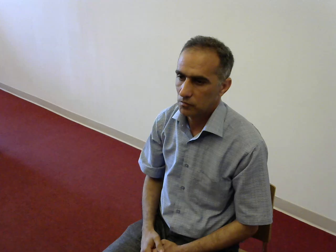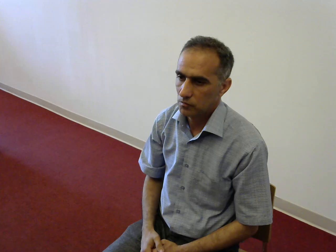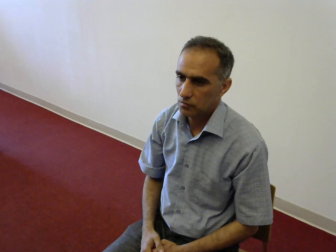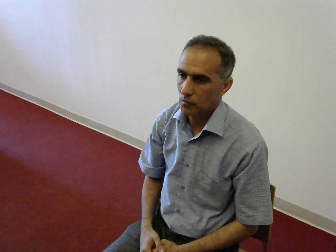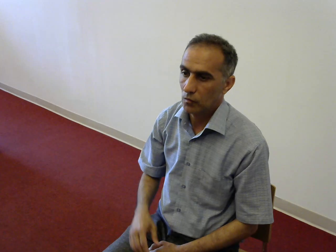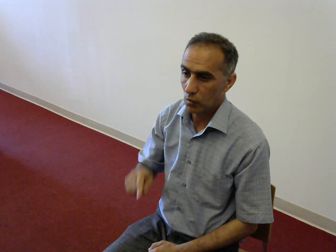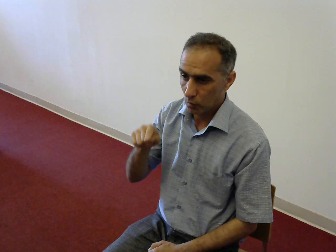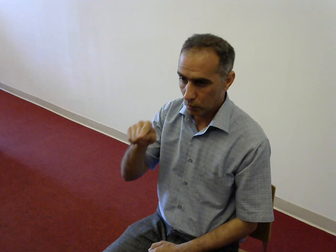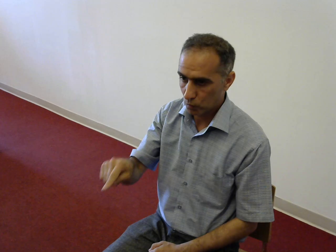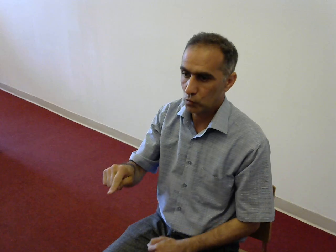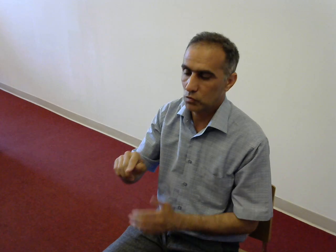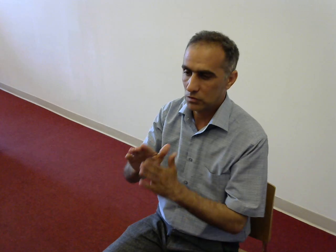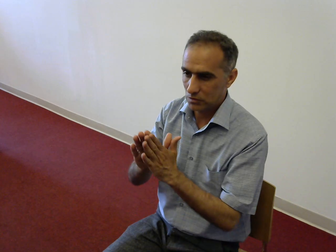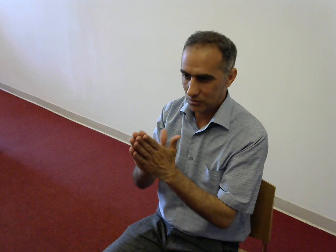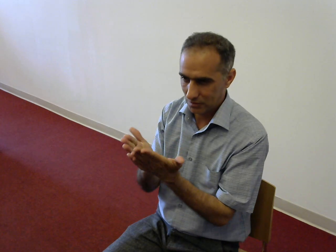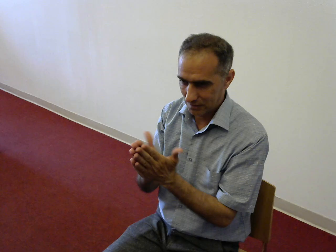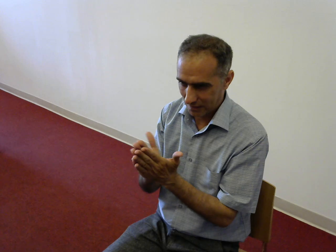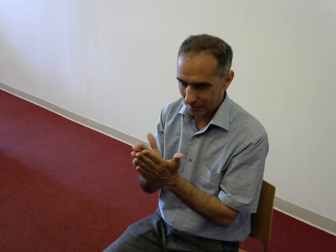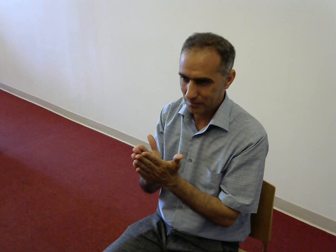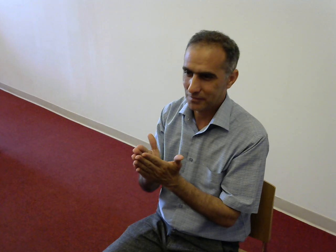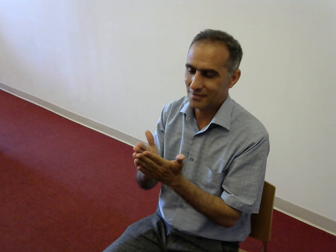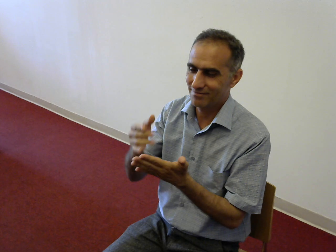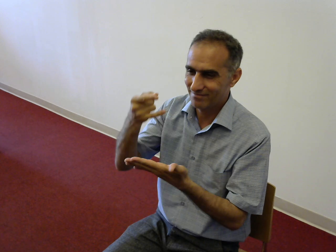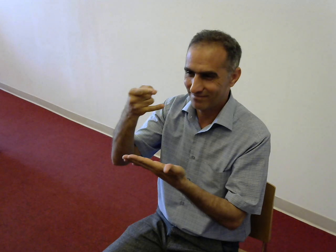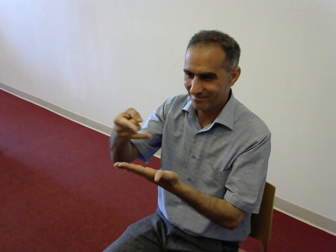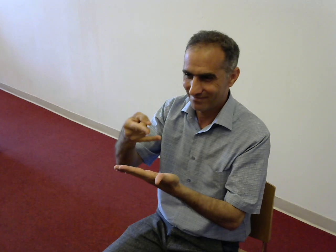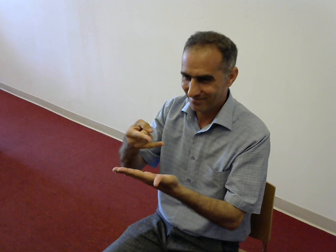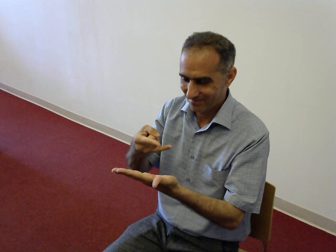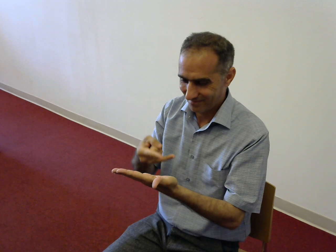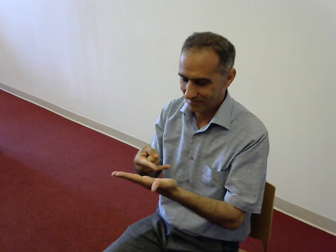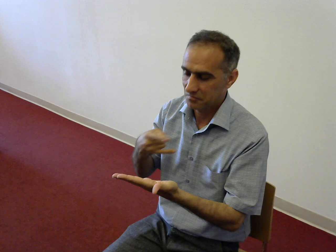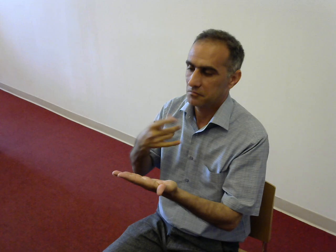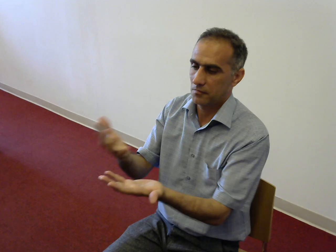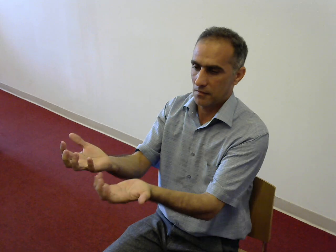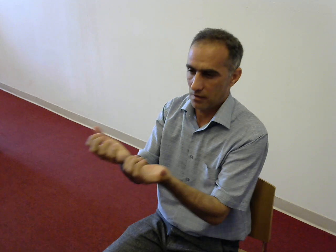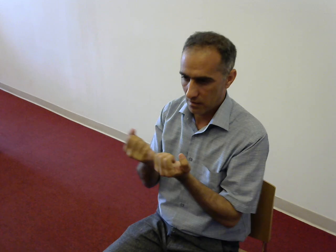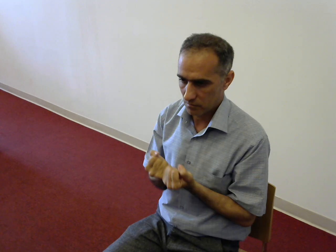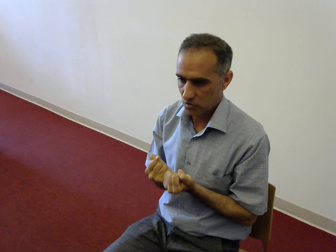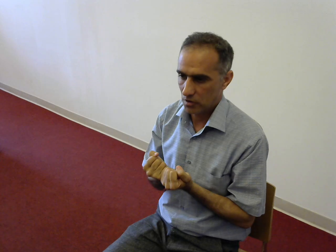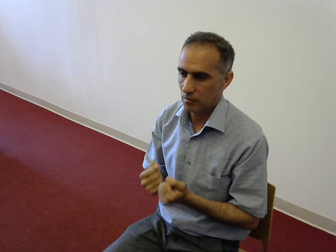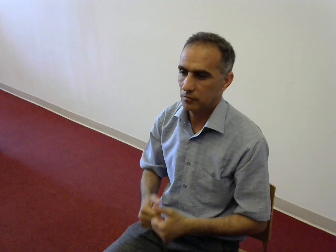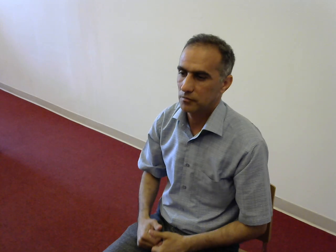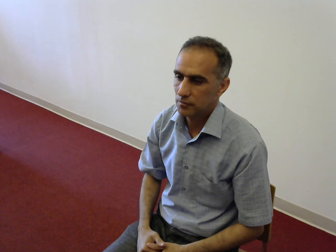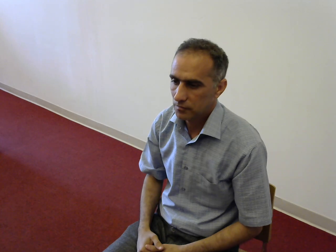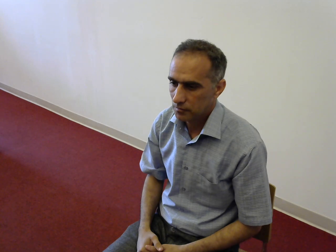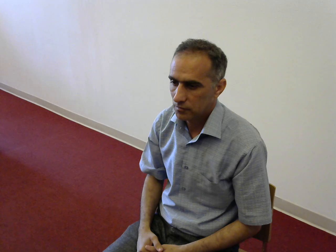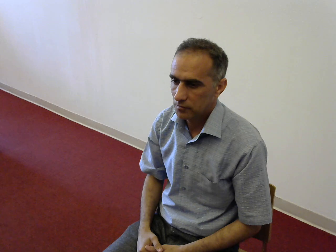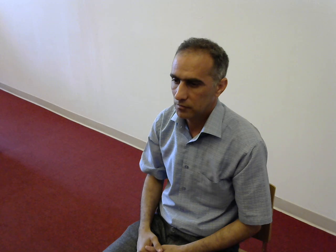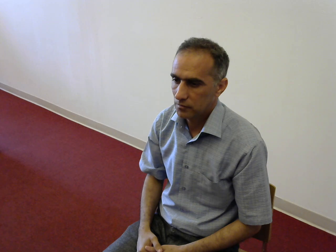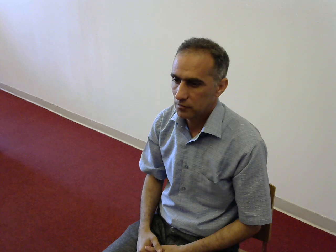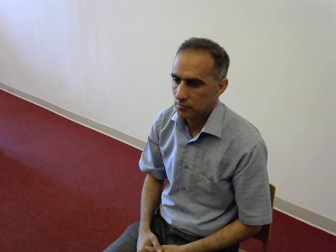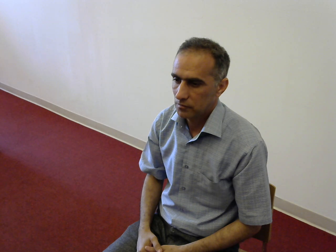Bu kitabları sərgidən almışam